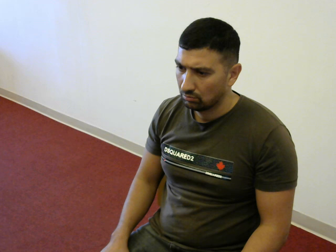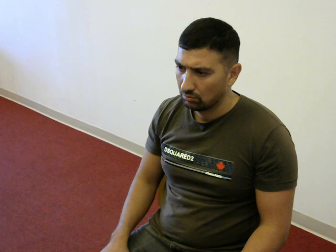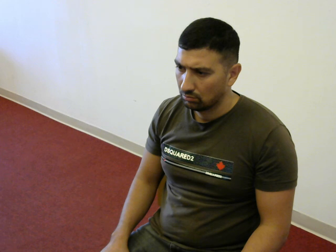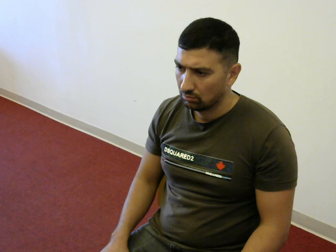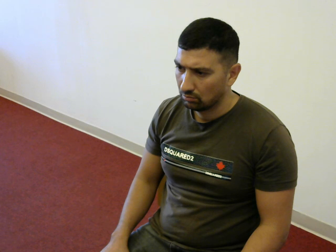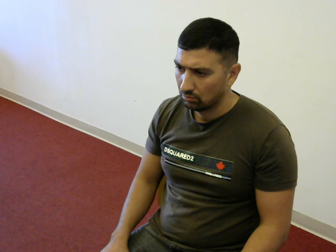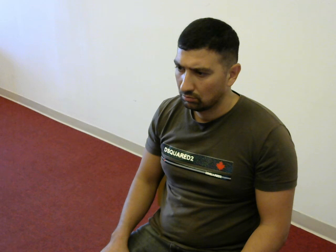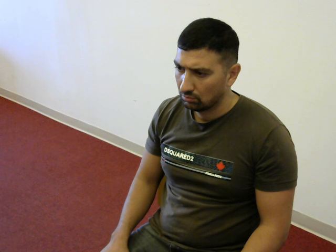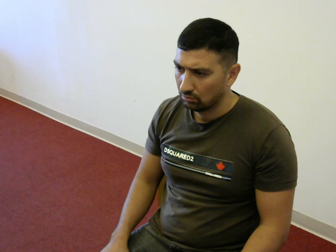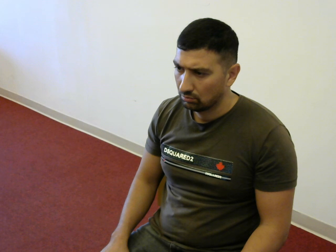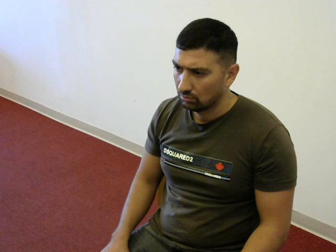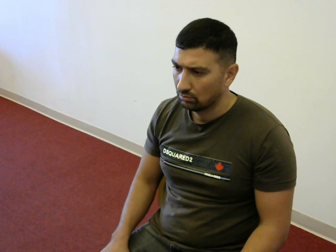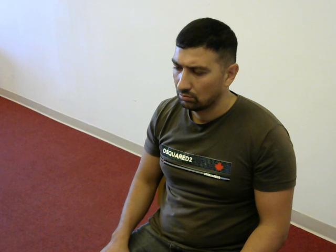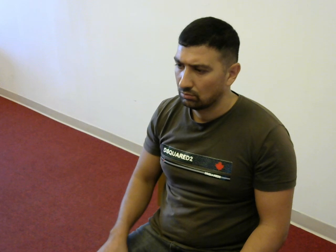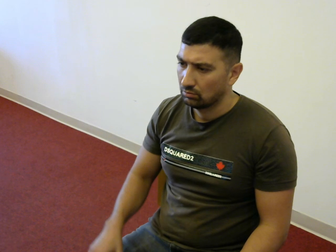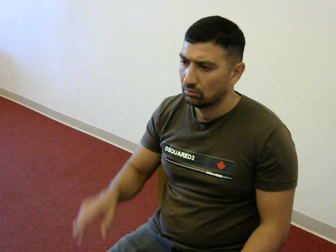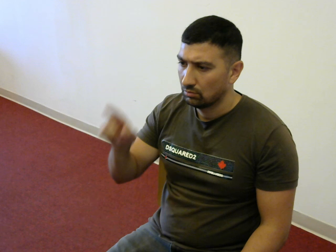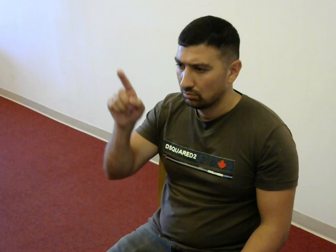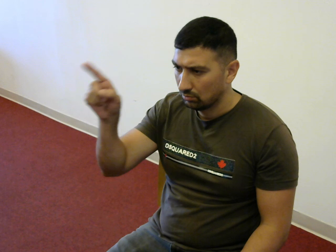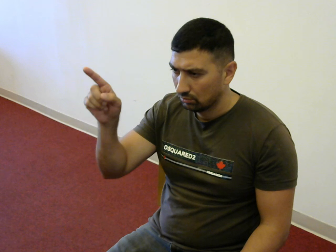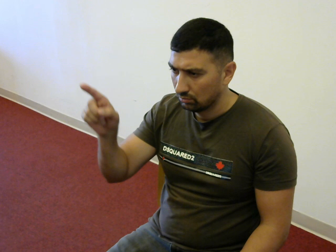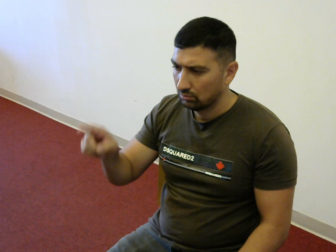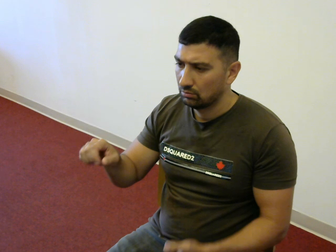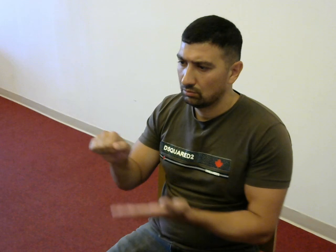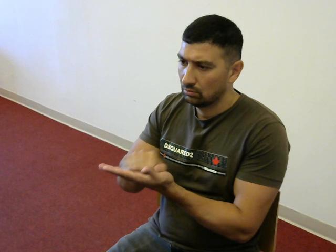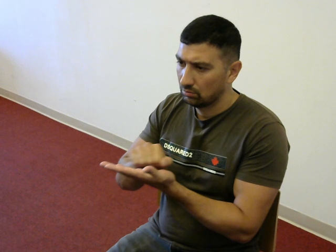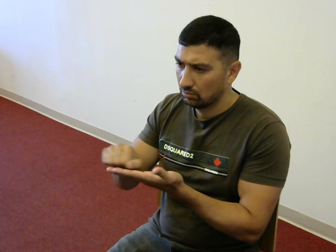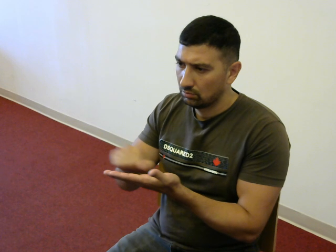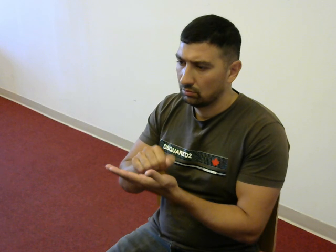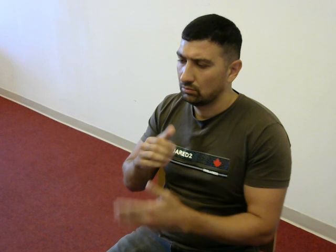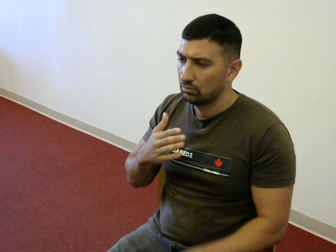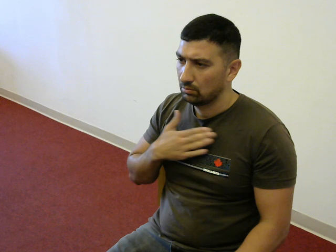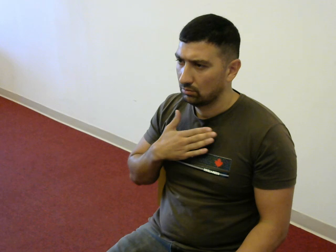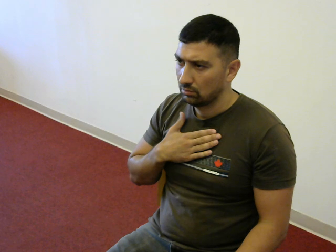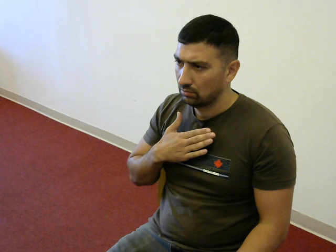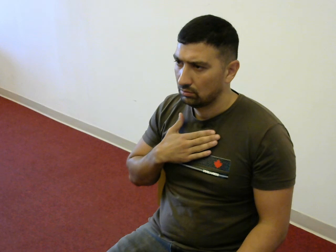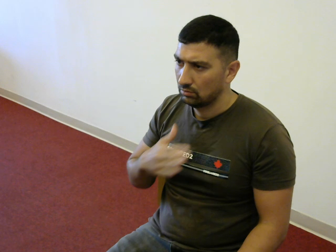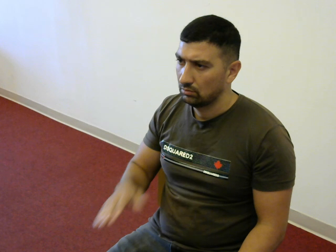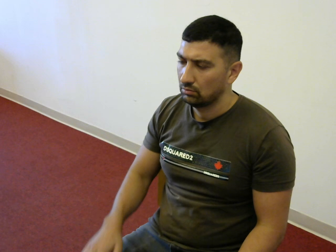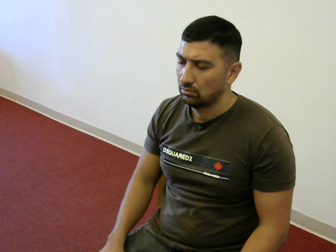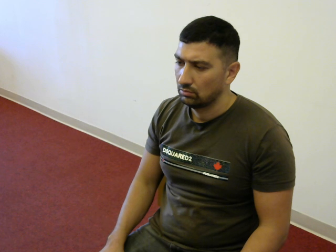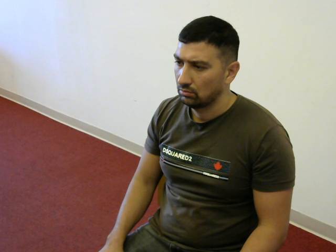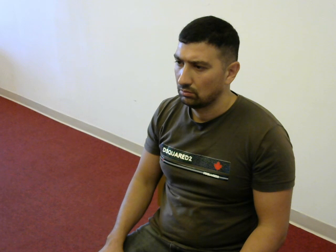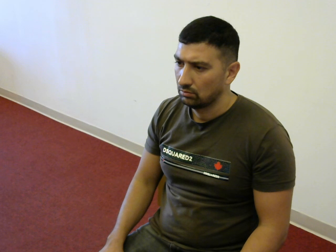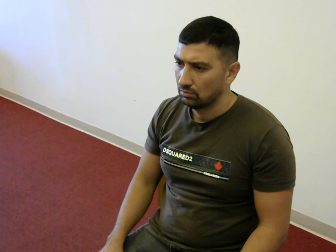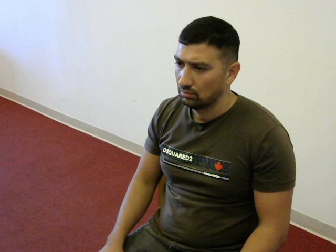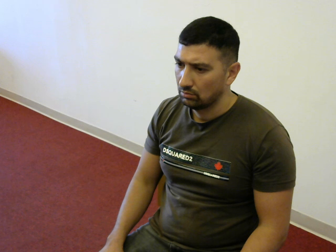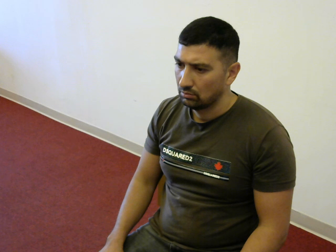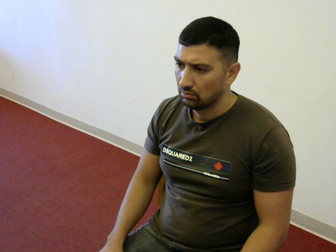Onun sənədləri məndədir